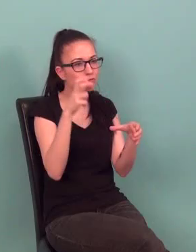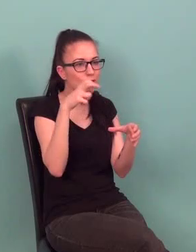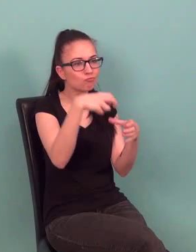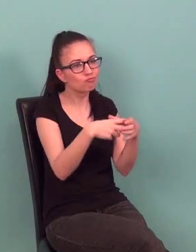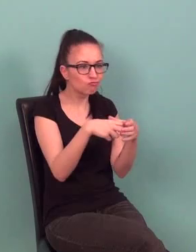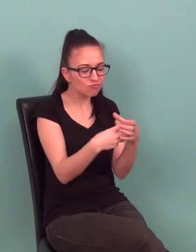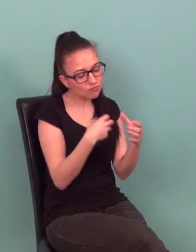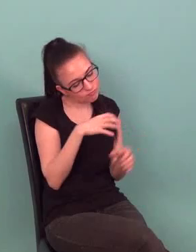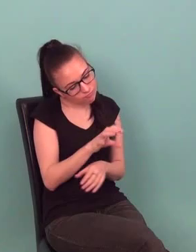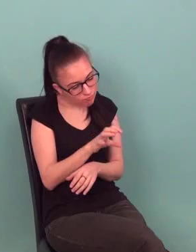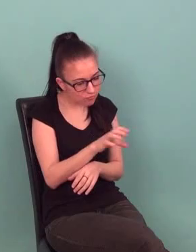Żaba jest w słoju, a chłopiec ją ogląda.